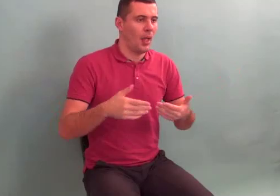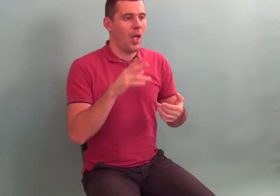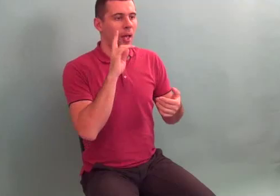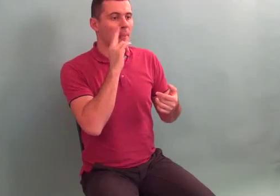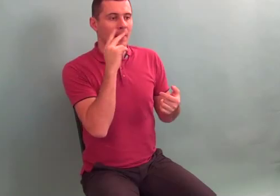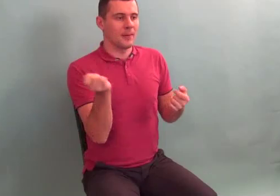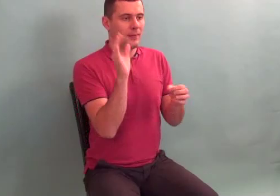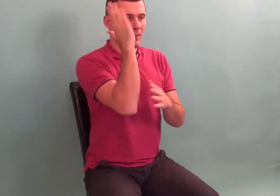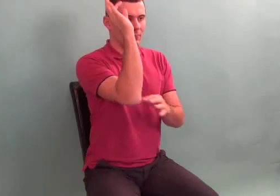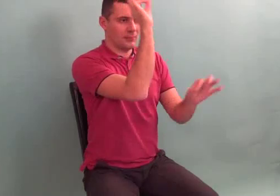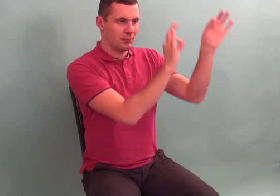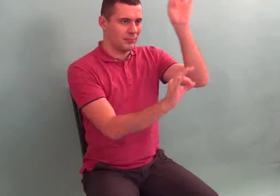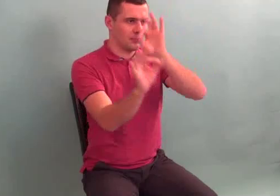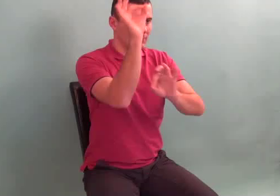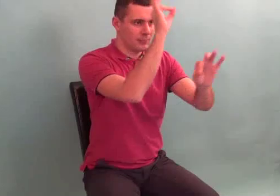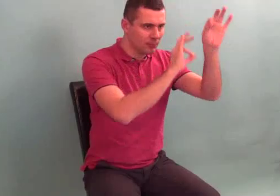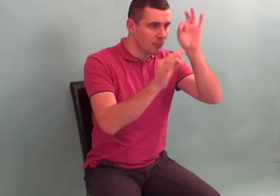Charlie Chaplin naprawia okno.